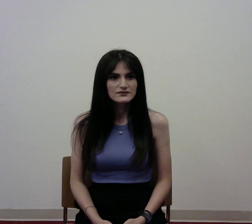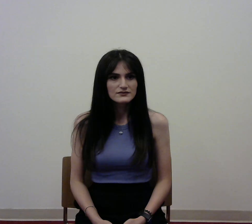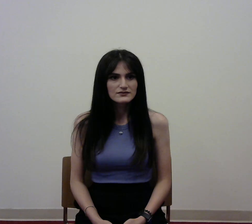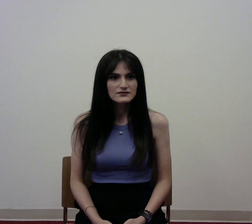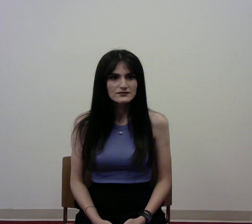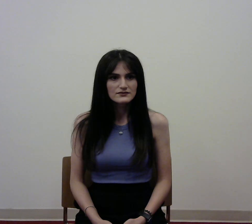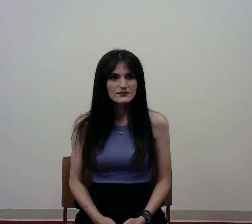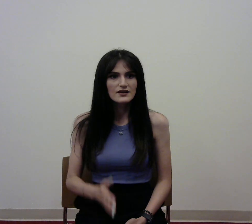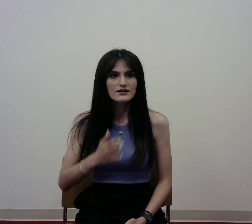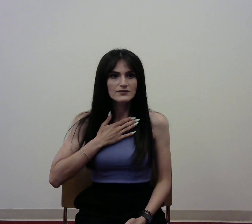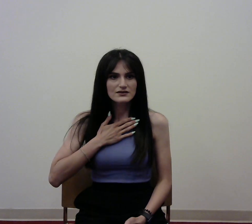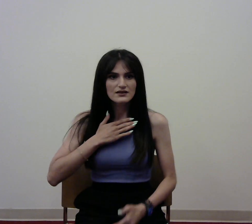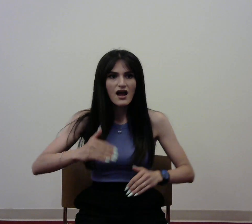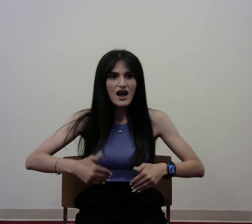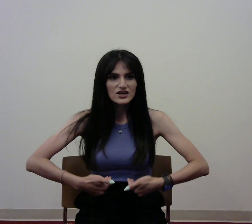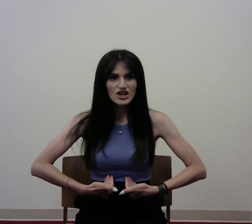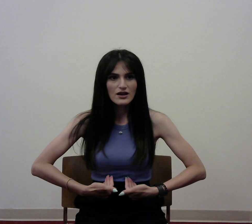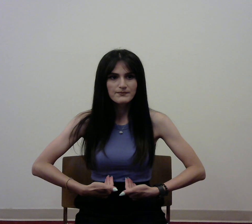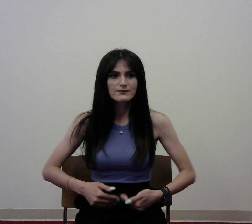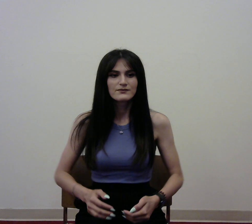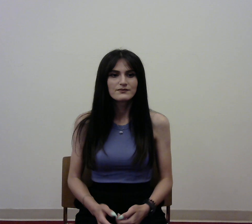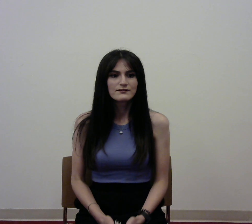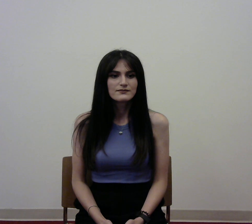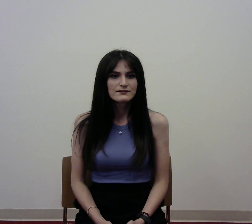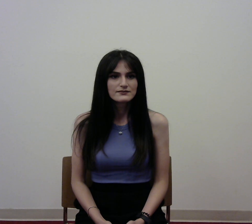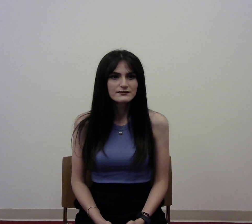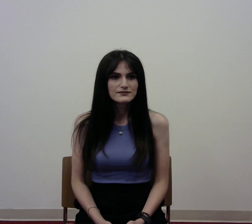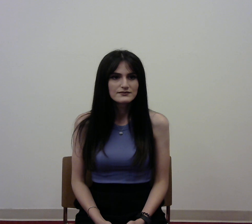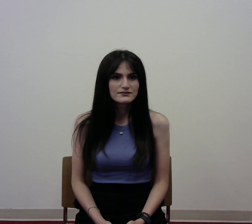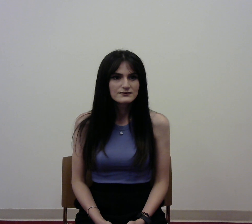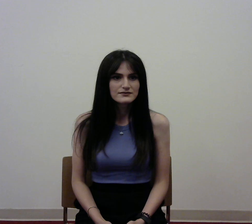Mən acam